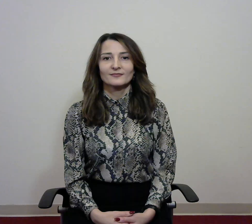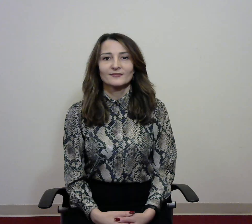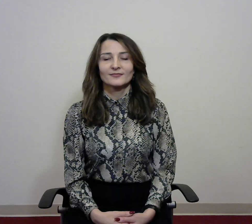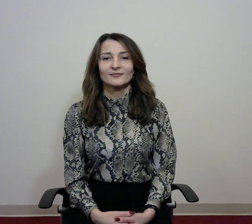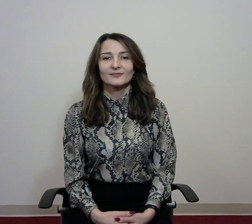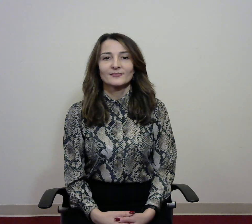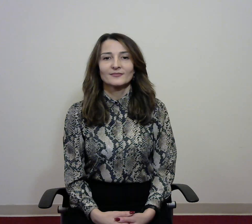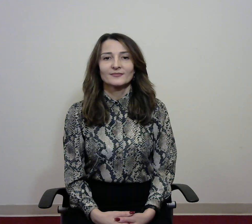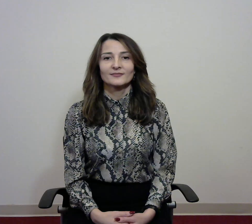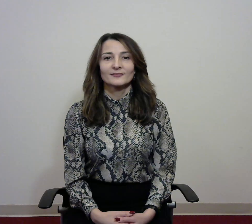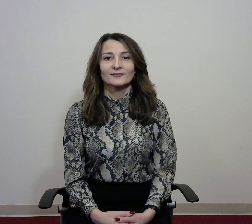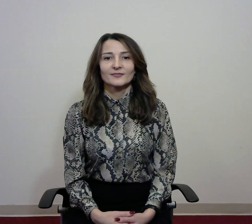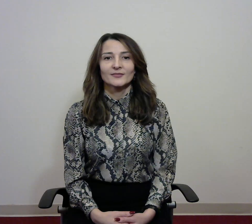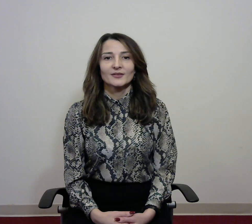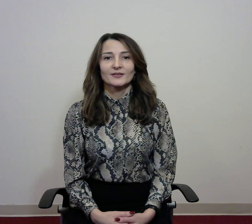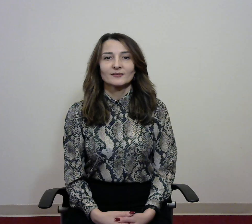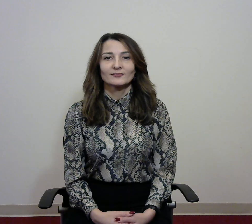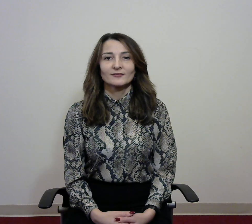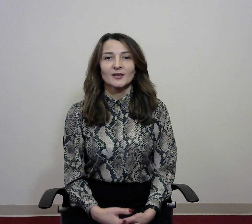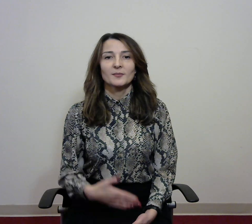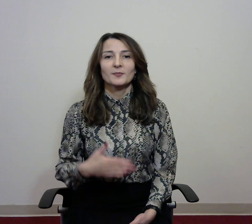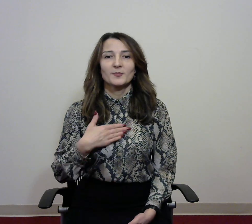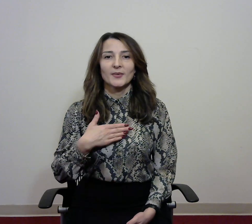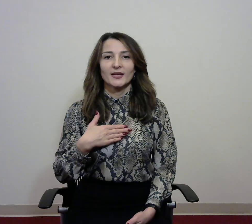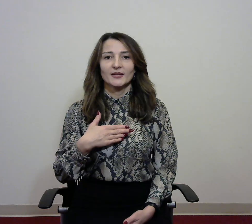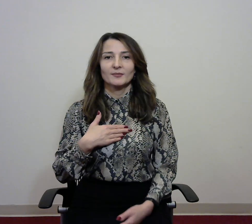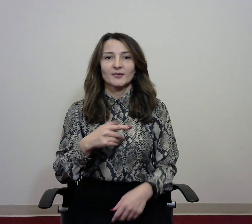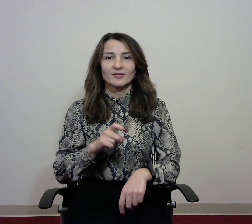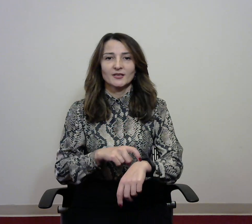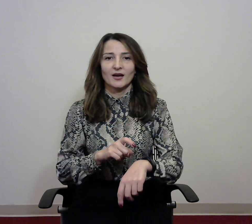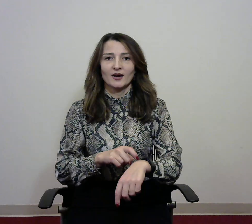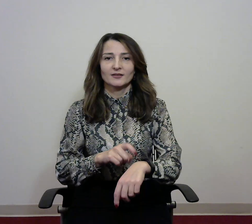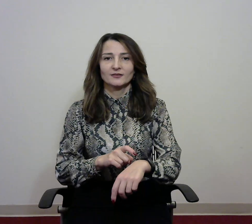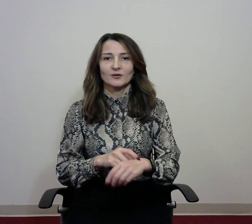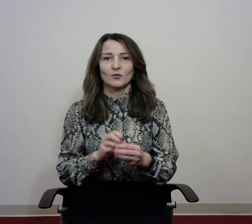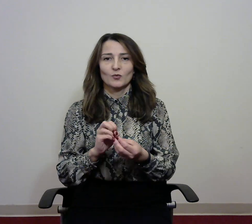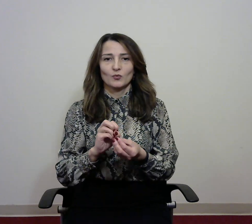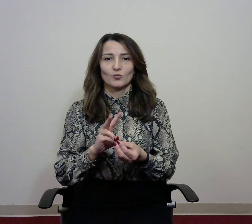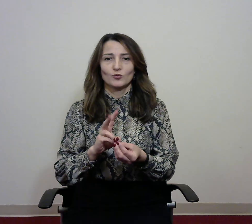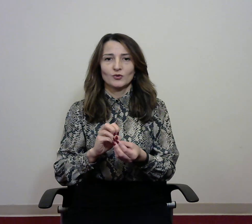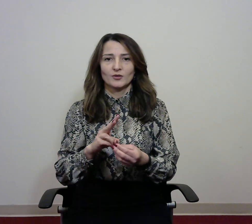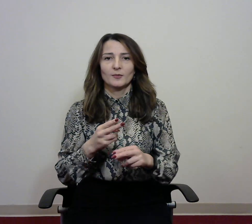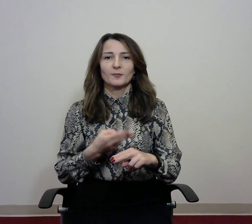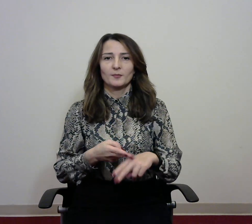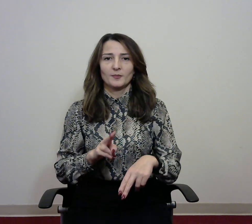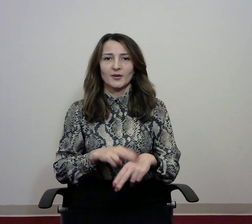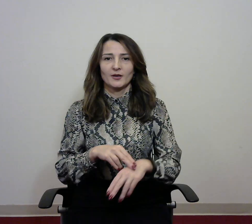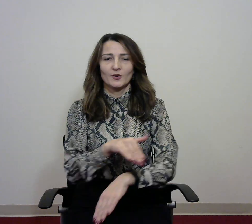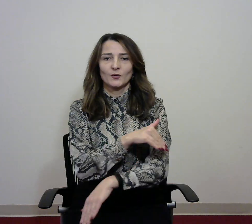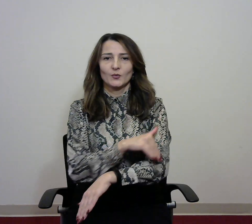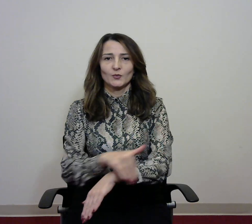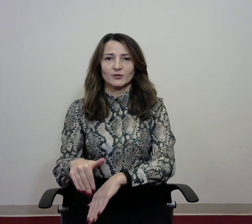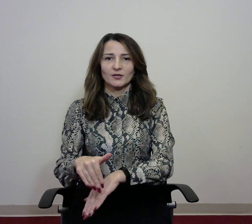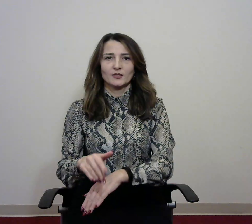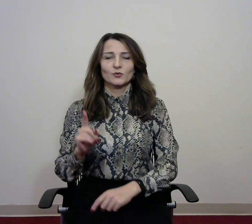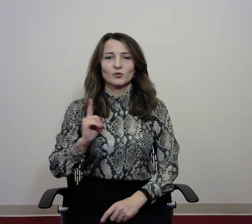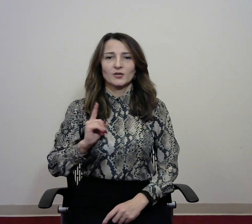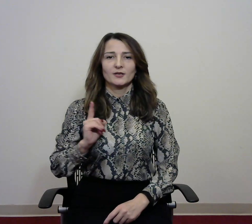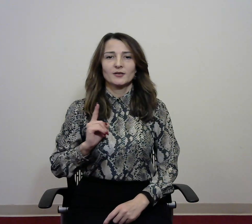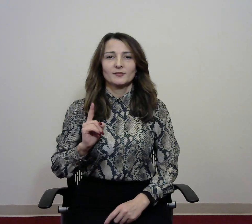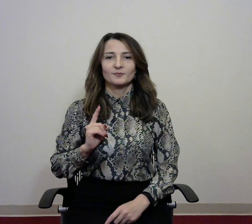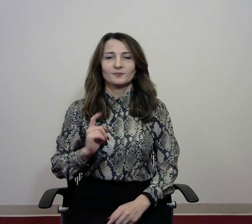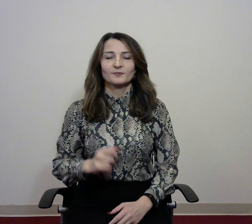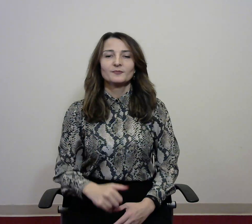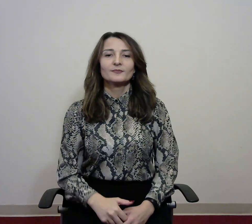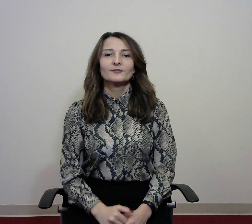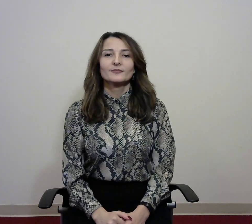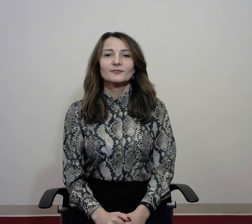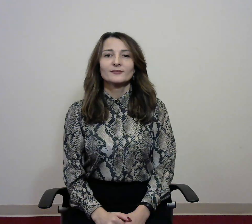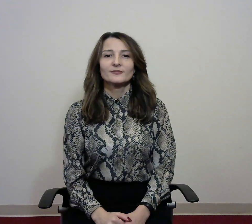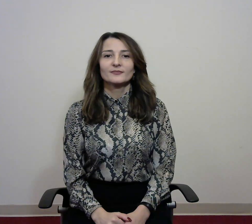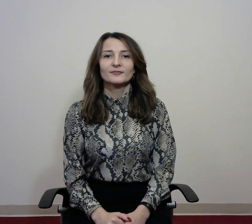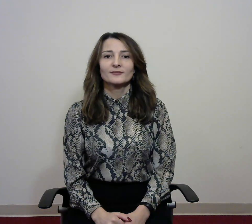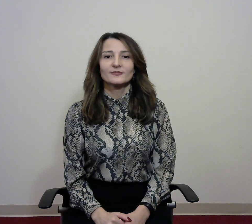Mən saat 12-də bu ünvanda olmalıyam